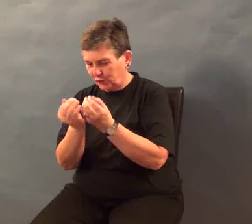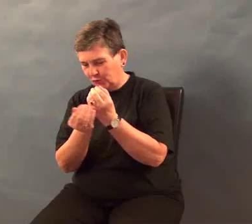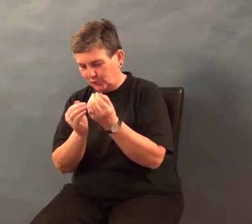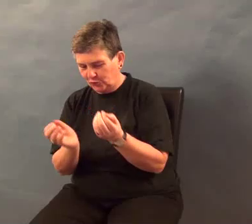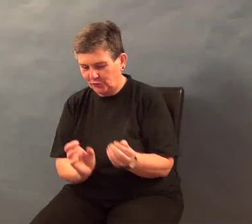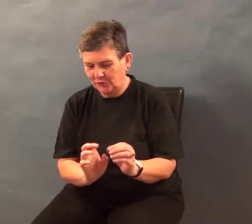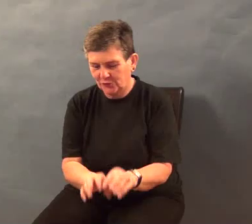Wrzuca ją do kosza.